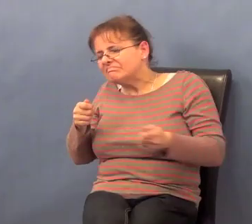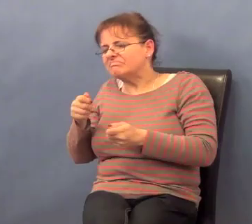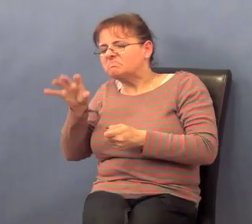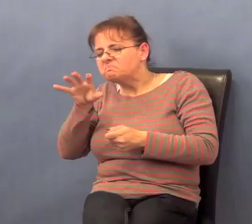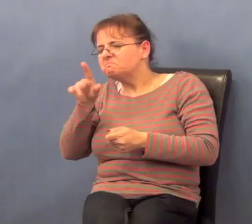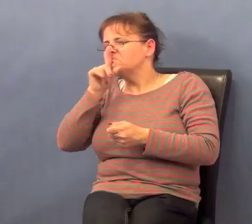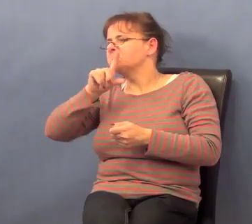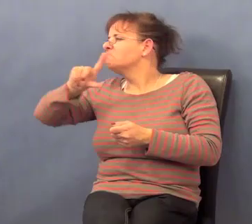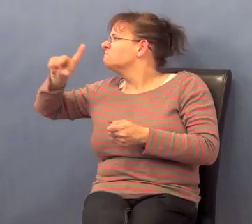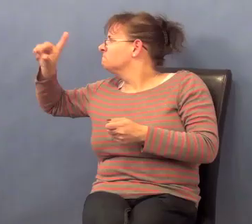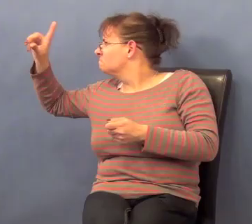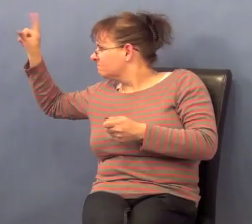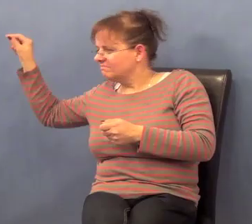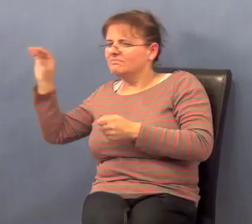Patrzy na kosze i nic się nie dzieje, odchodzi.